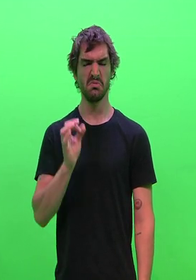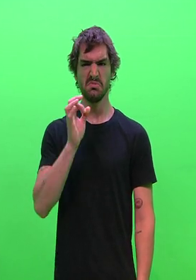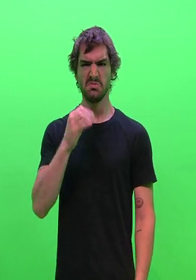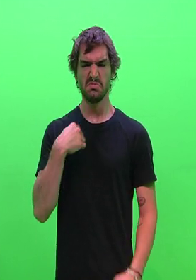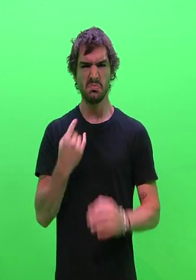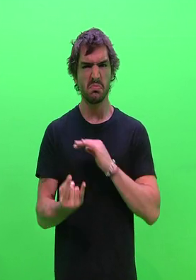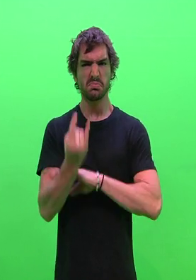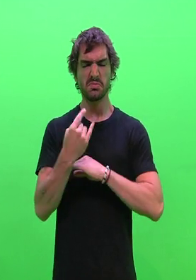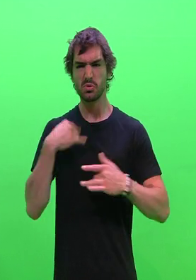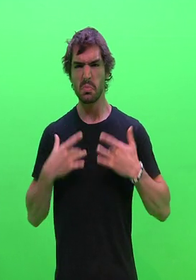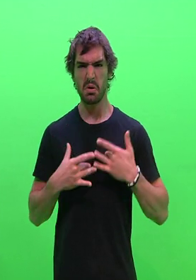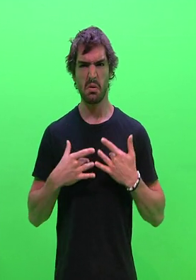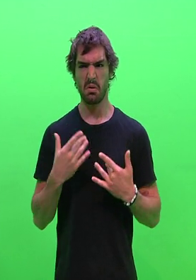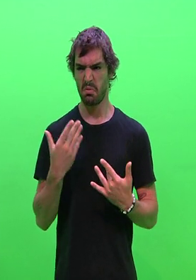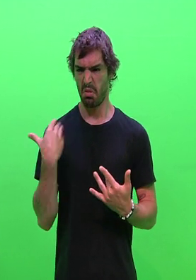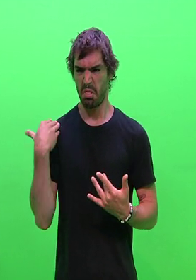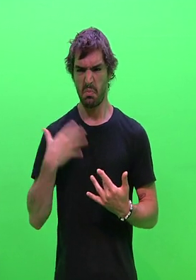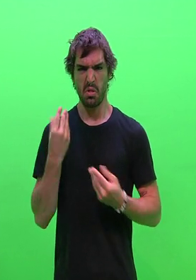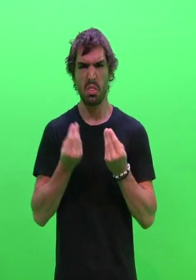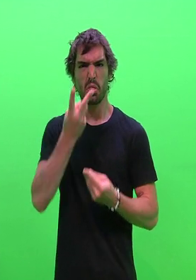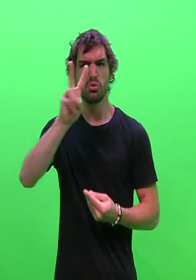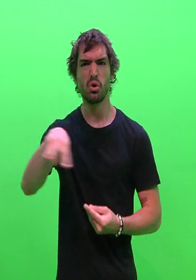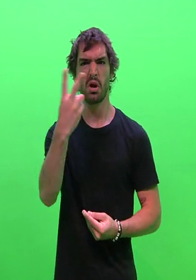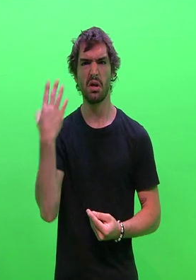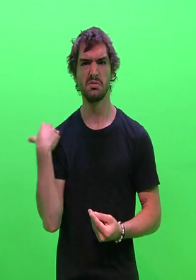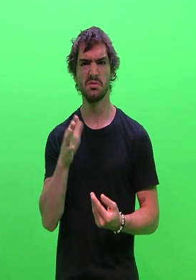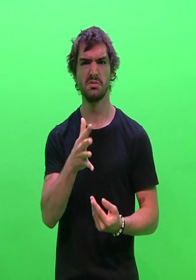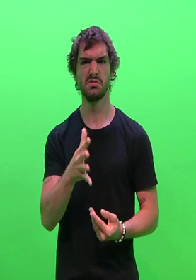Els símptomes han aparegut fa dues hores, més o menys.